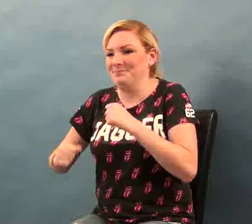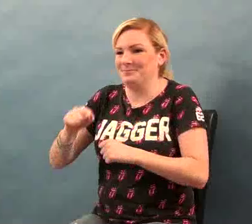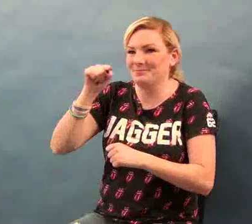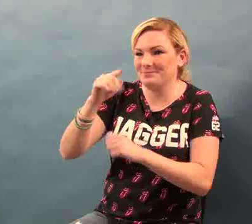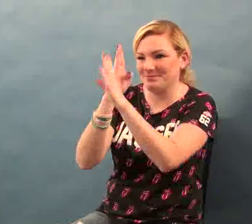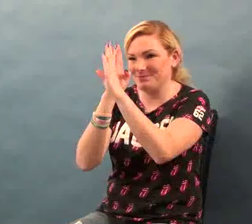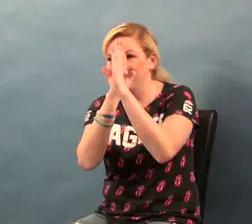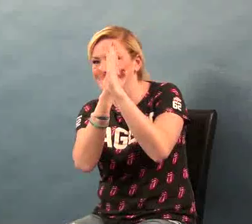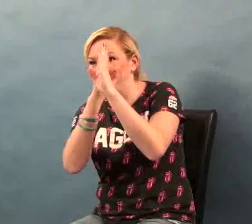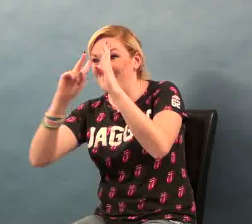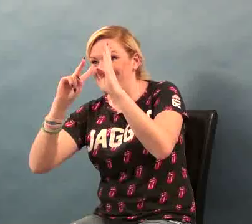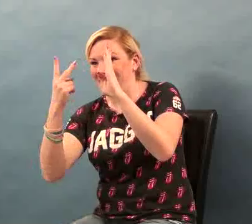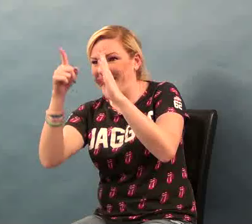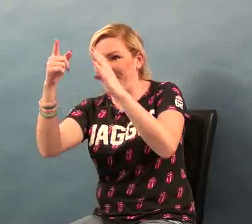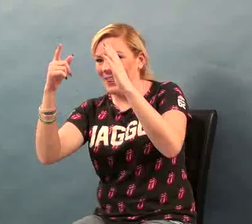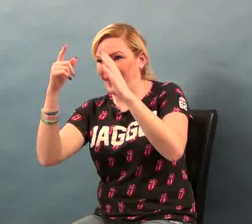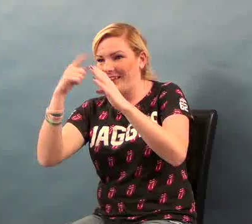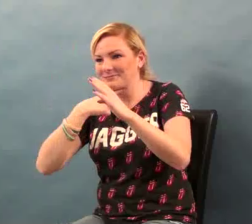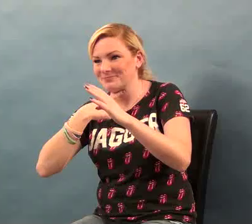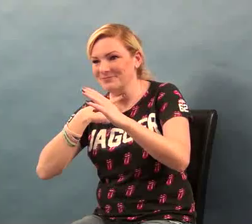Ukrywa się za rogiem i ma ochotę na powtórkę.